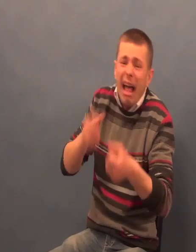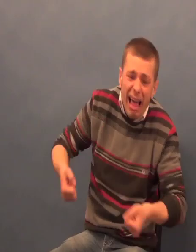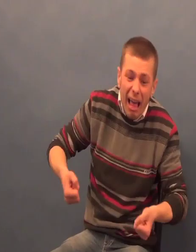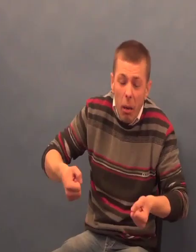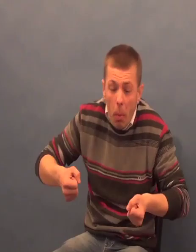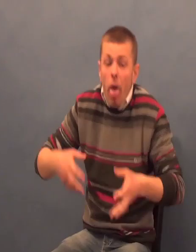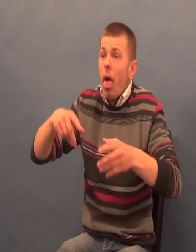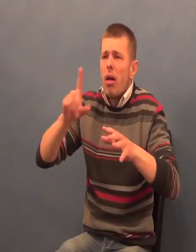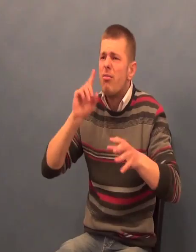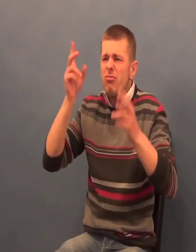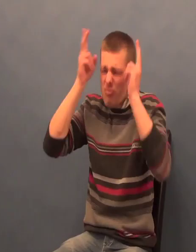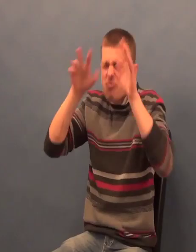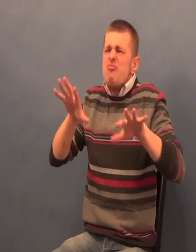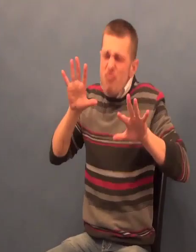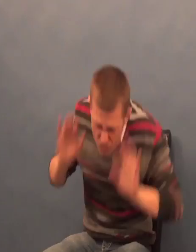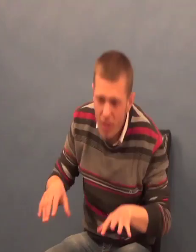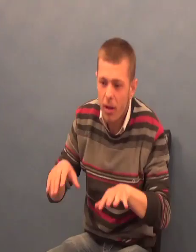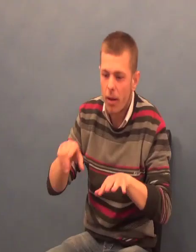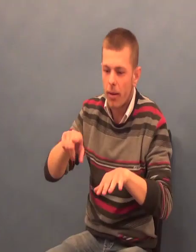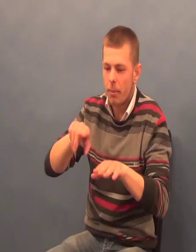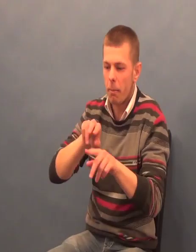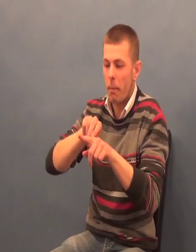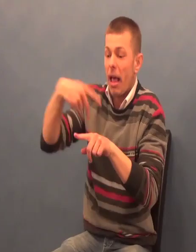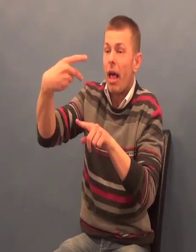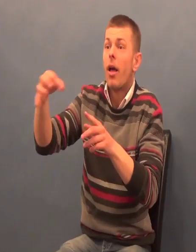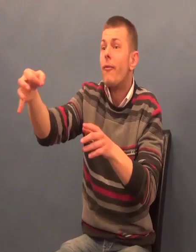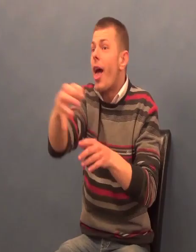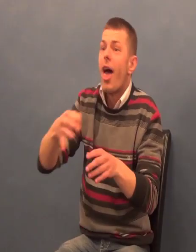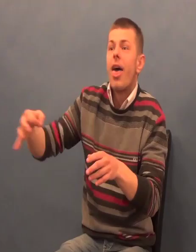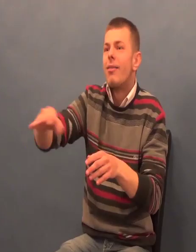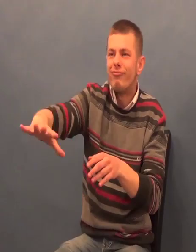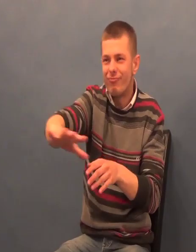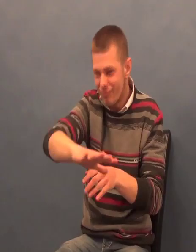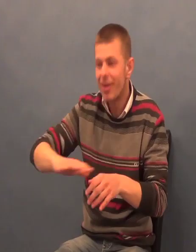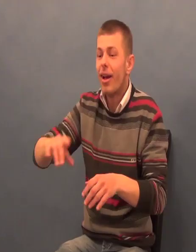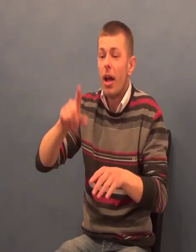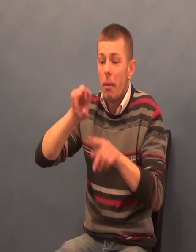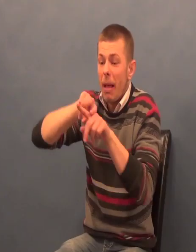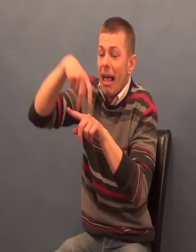Nagle jeleń zatrzymuje się gwałtownie, chłopiec spada z niego i trafia do jeziora.